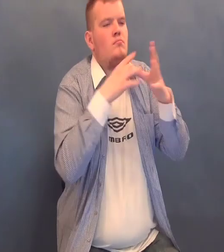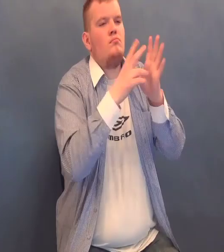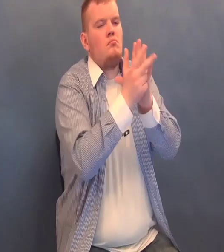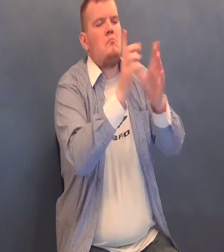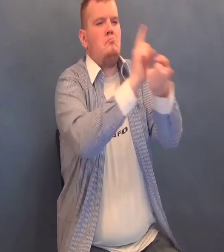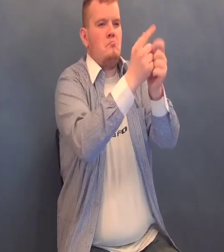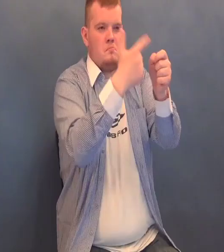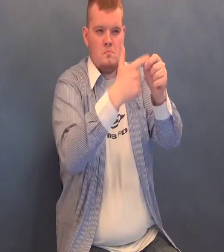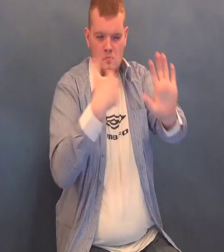Ja też od dziesiątej do osiemnastej.